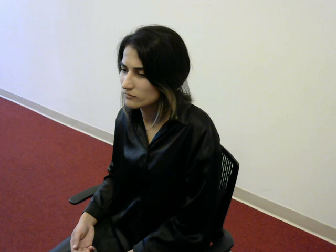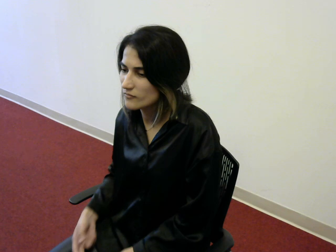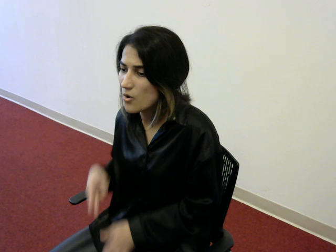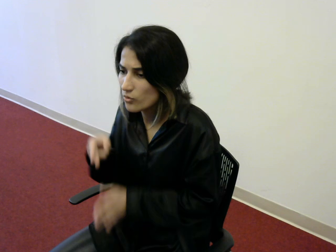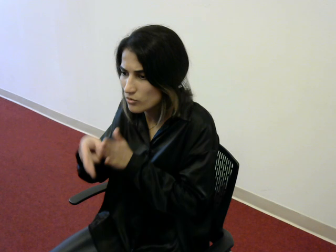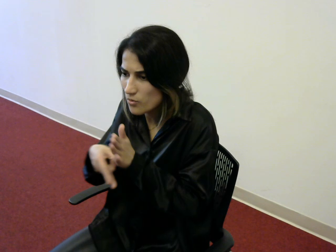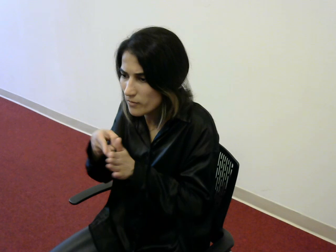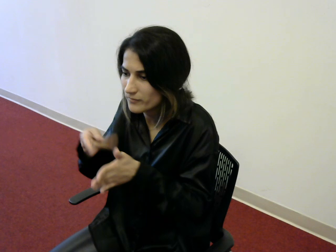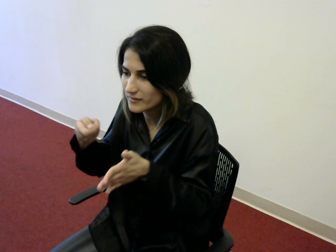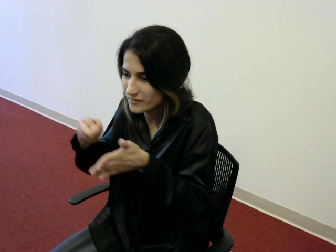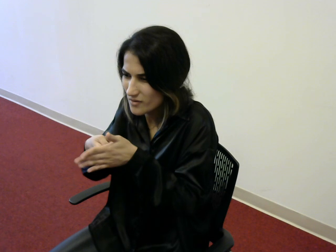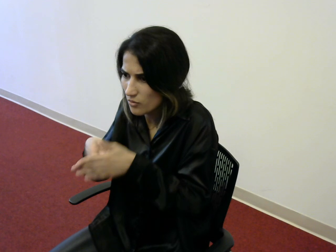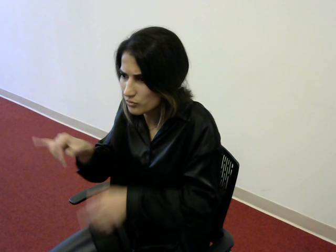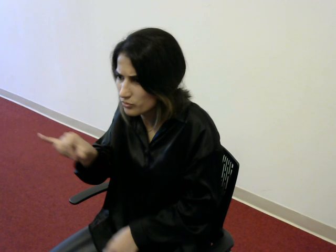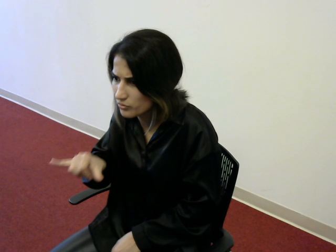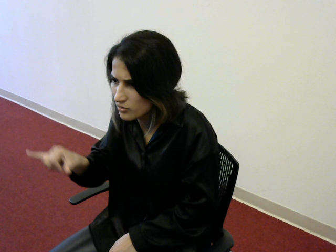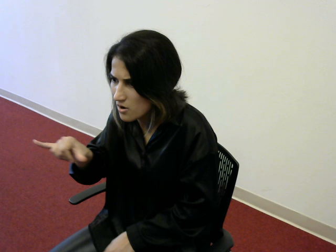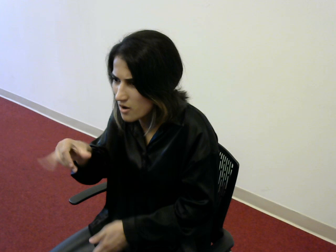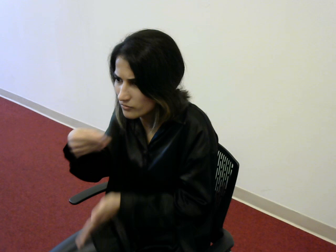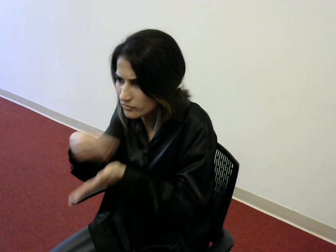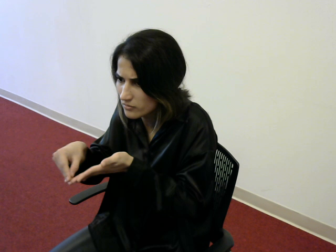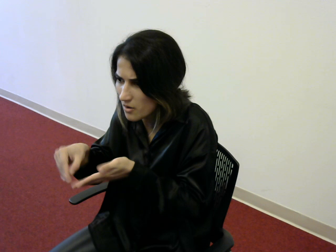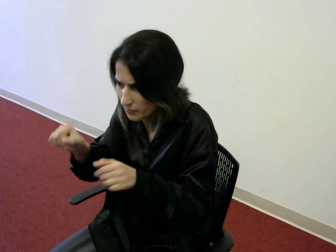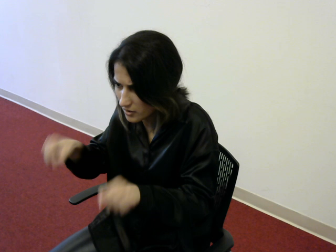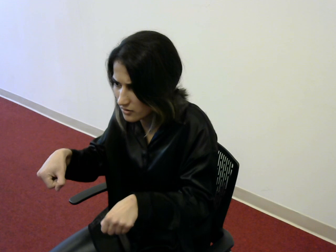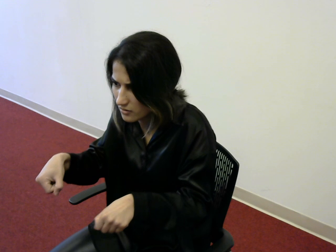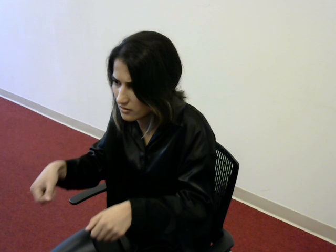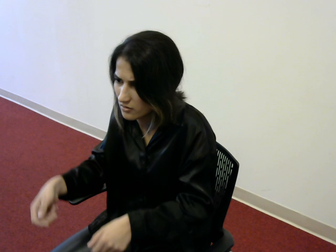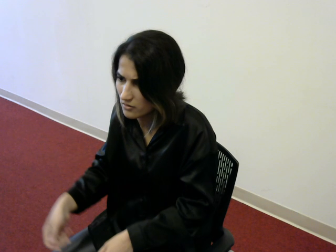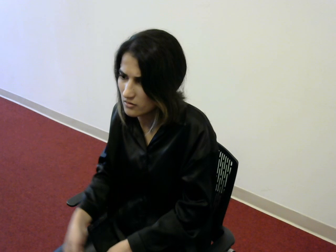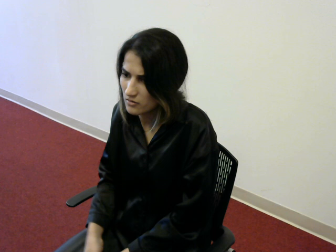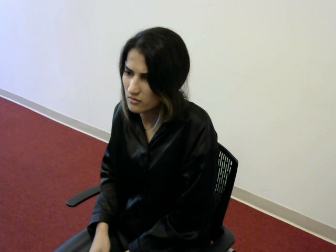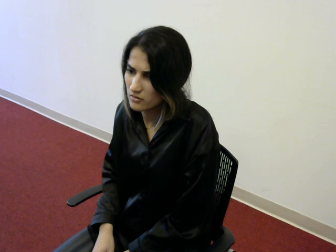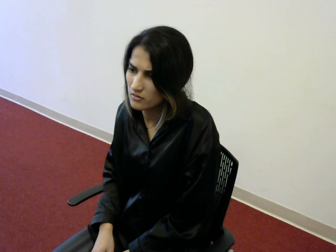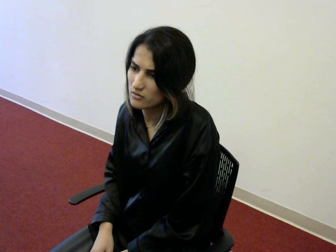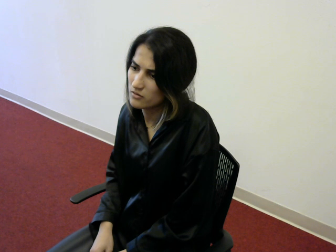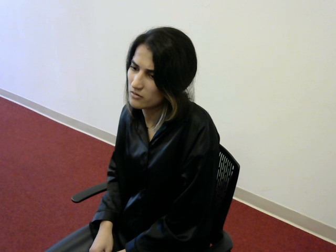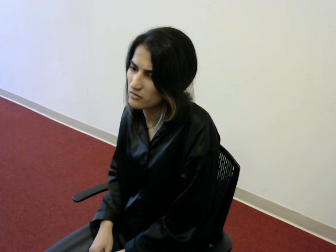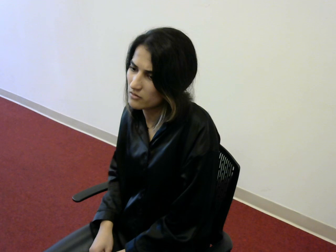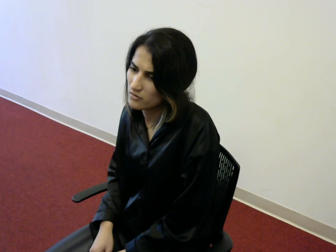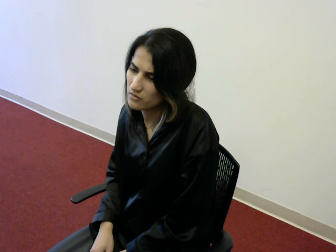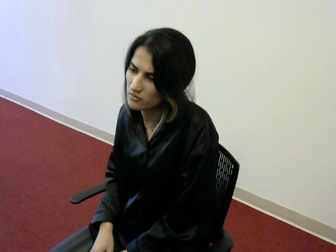Qatar biletini haradan almaq olar?